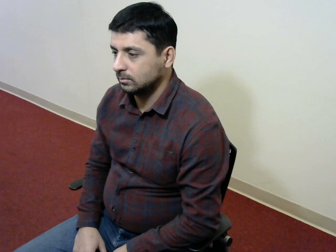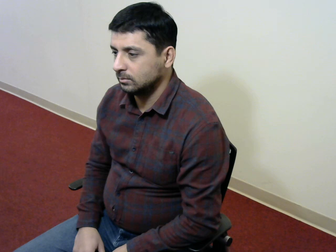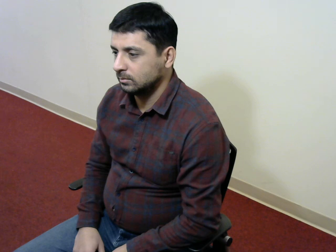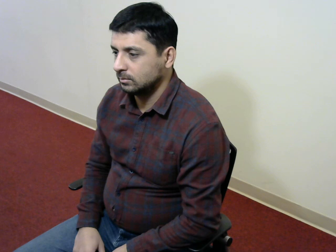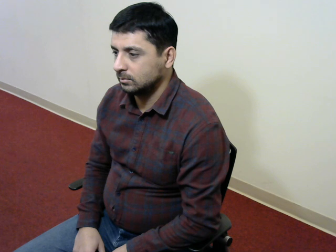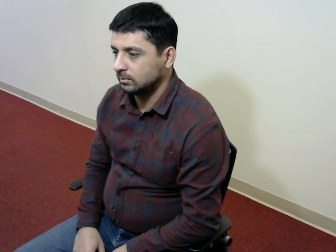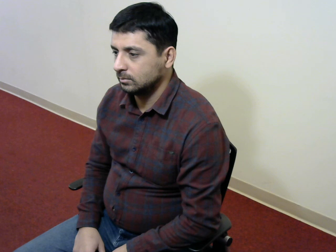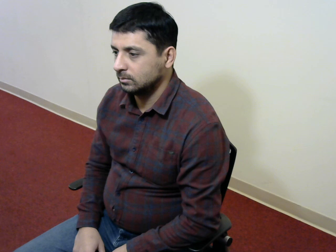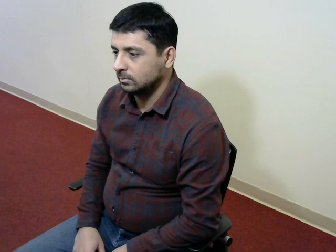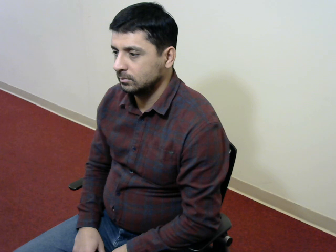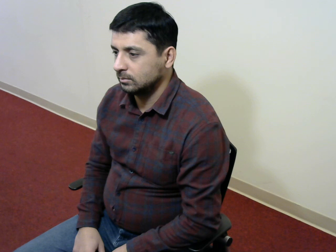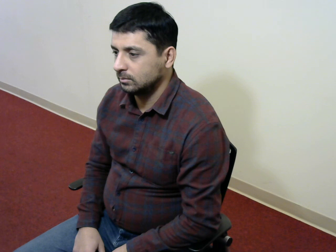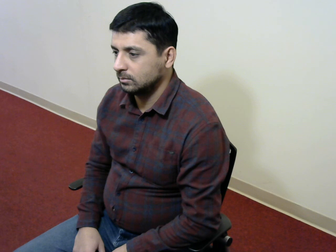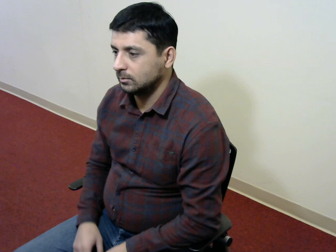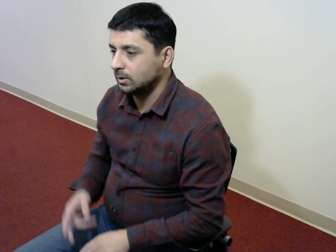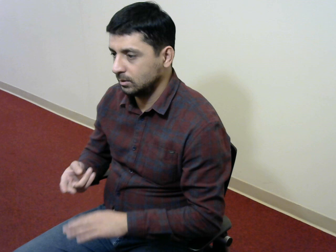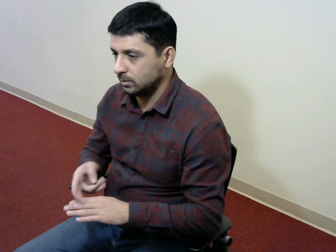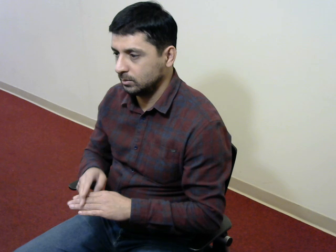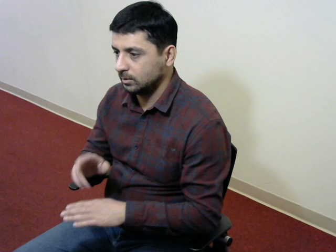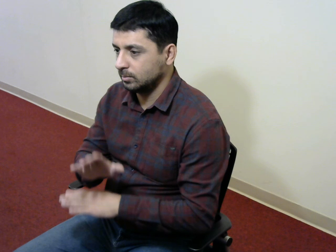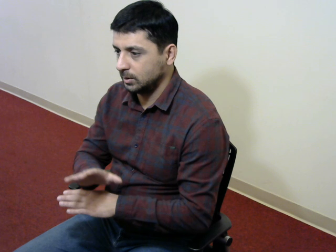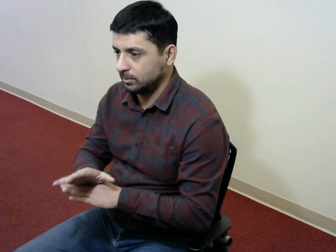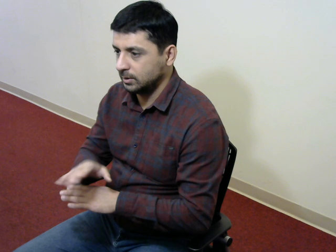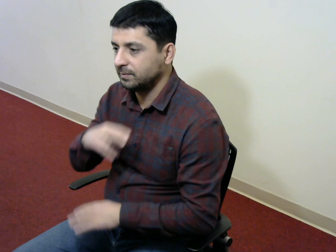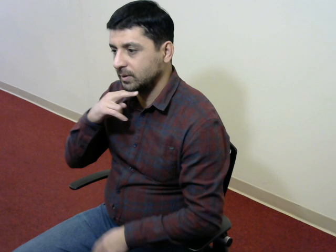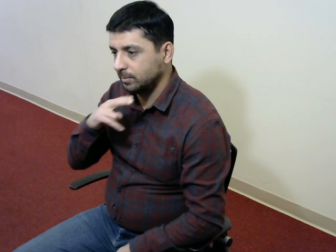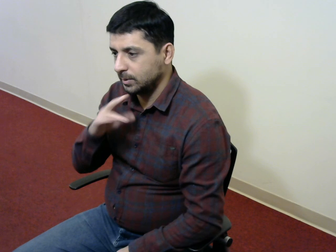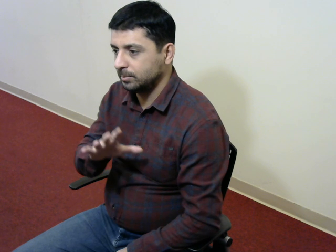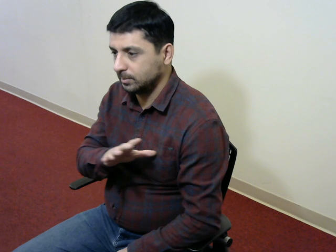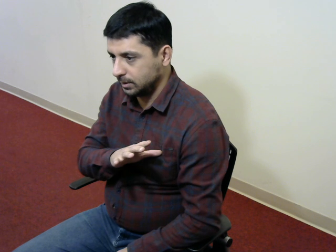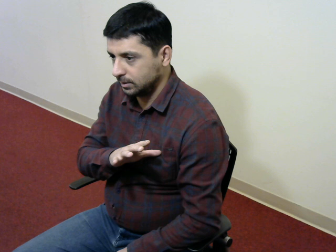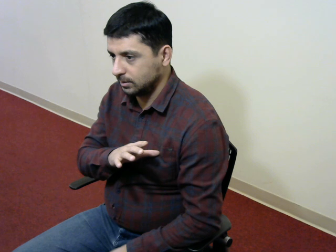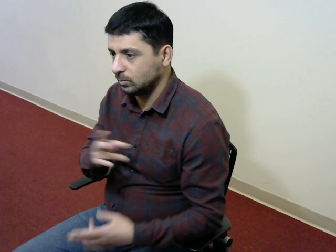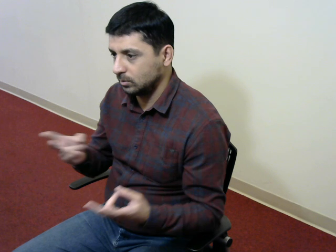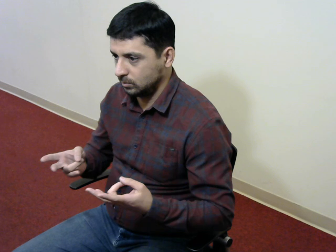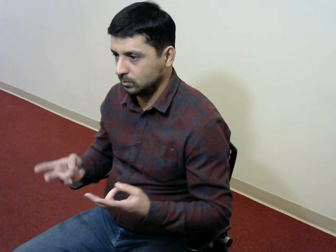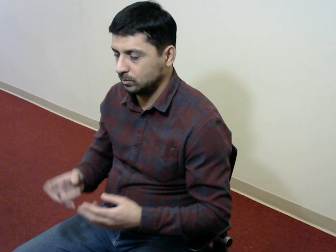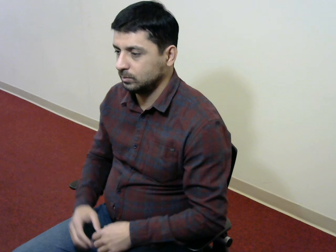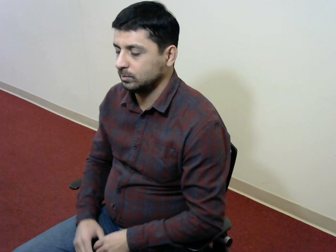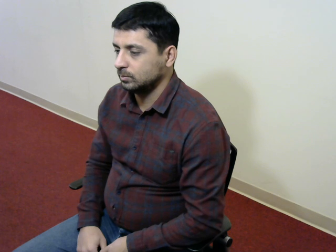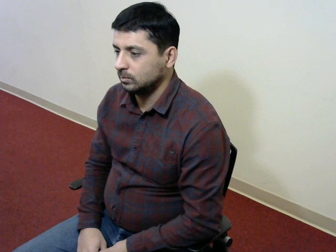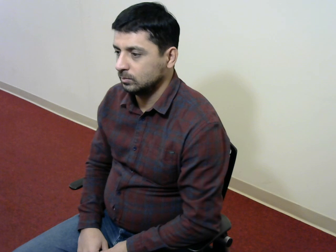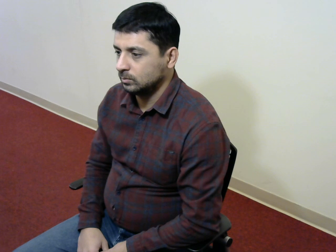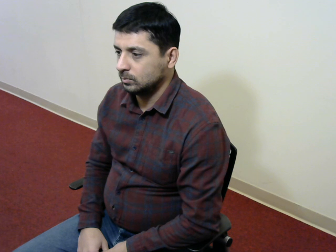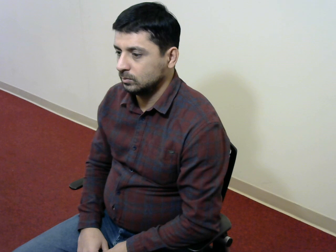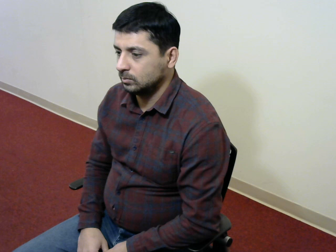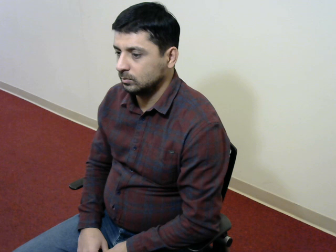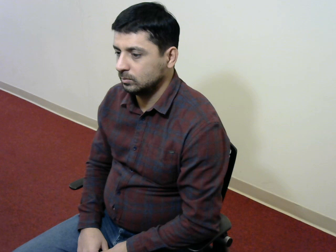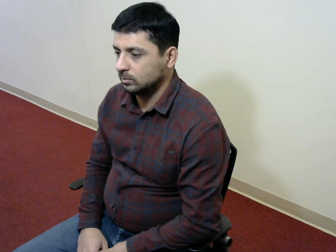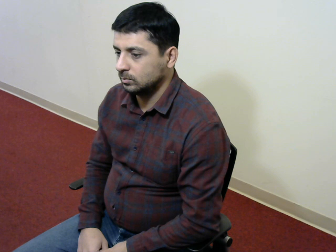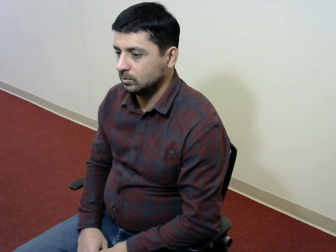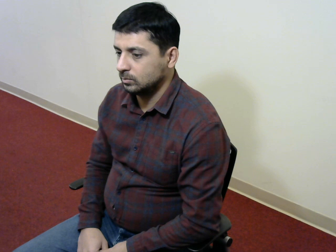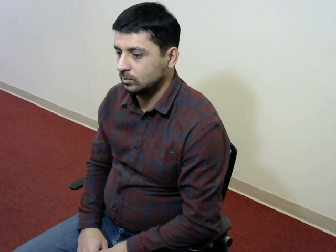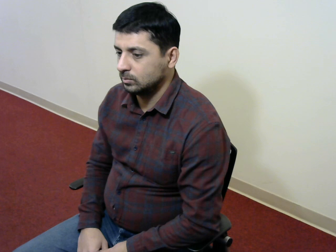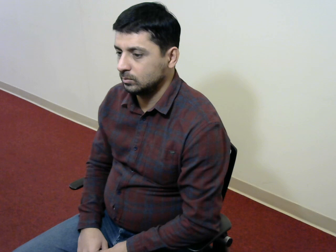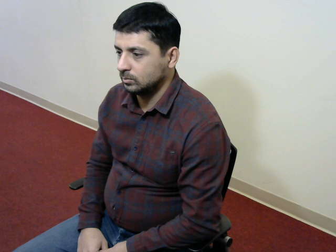Bu tapşırıqlarda diqqətli olmaq lazımdır